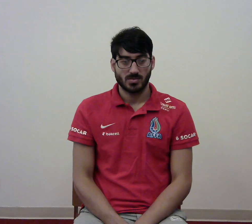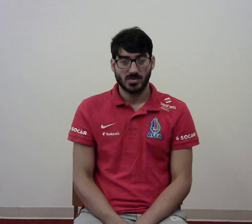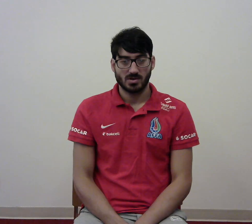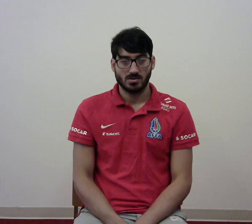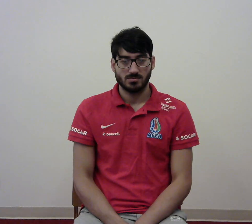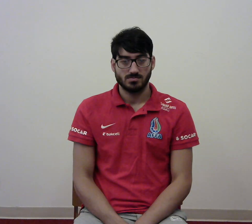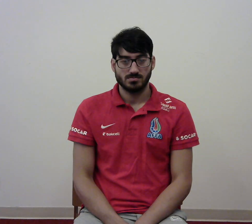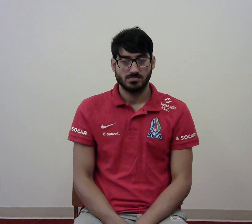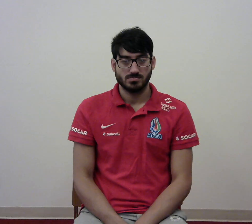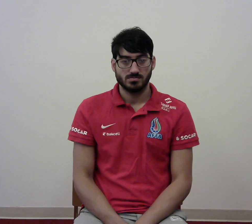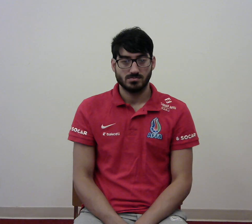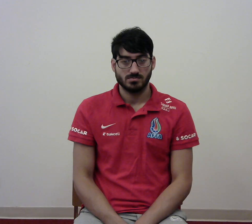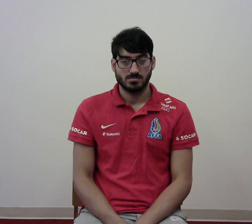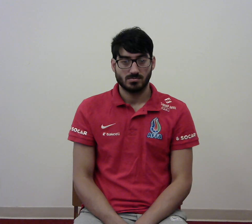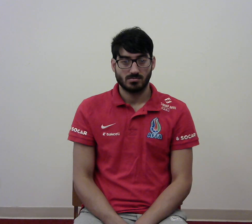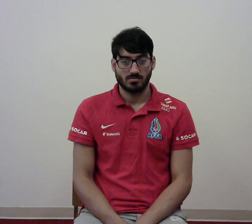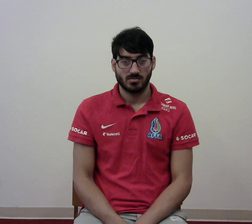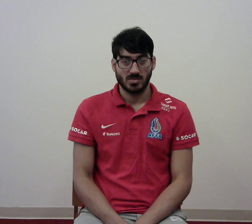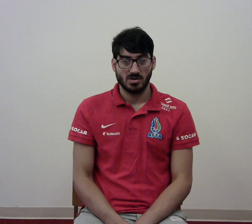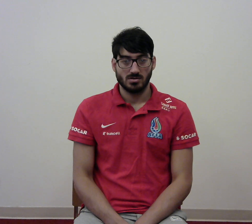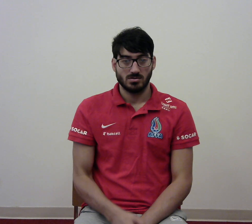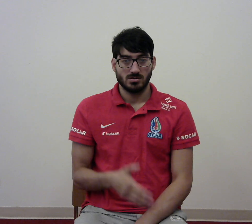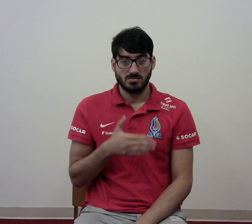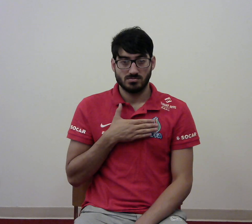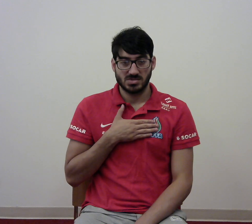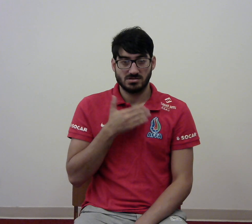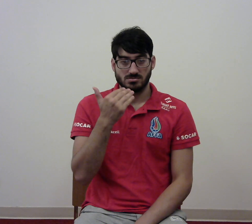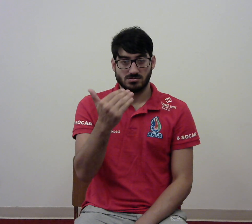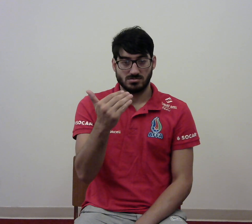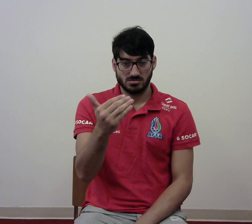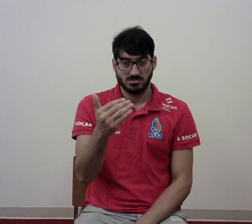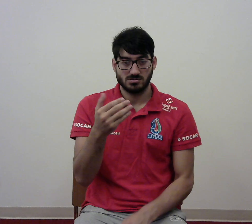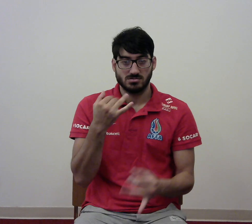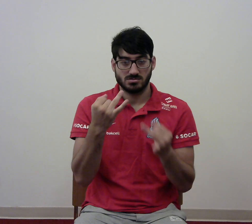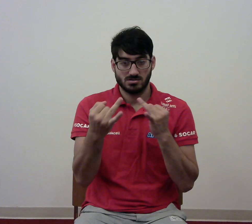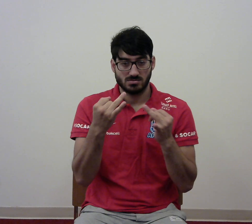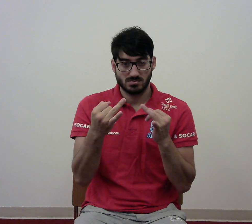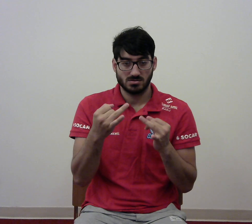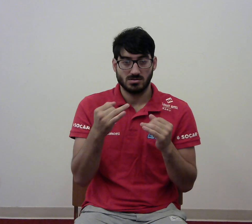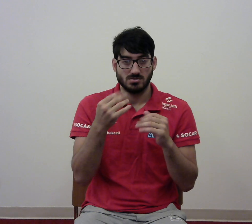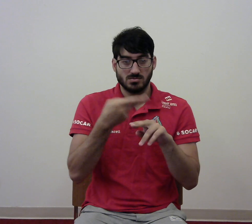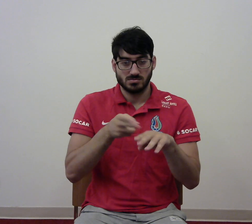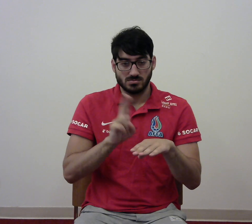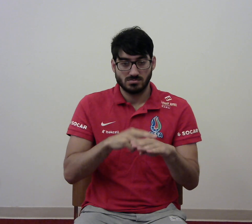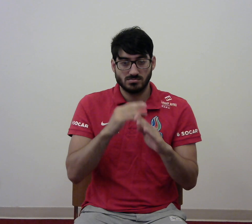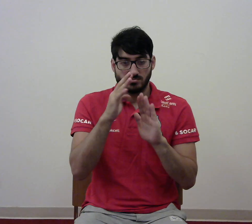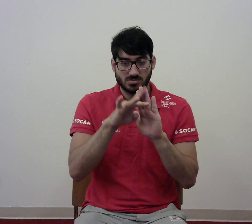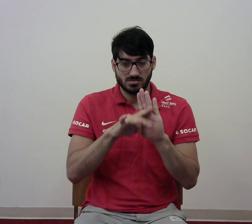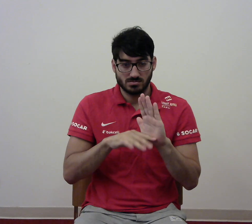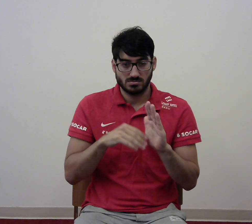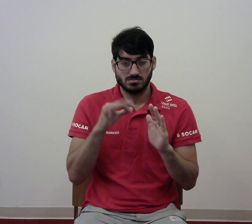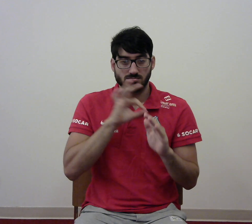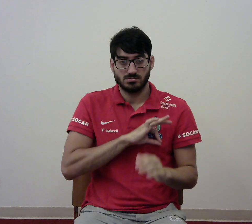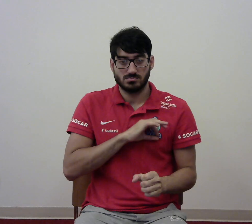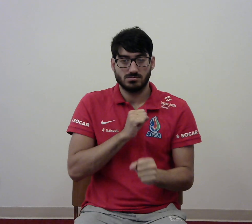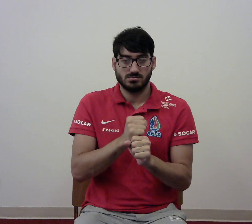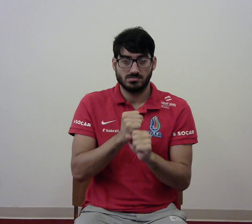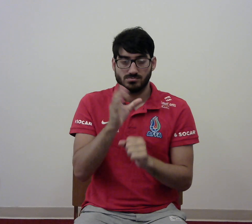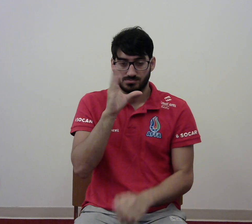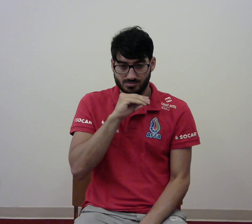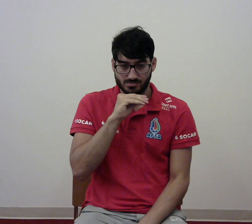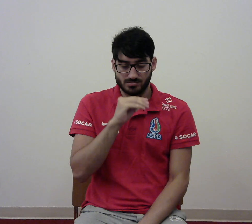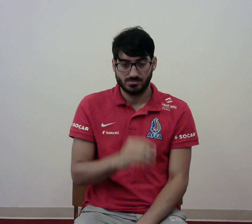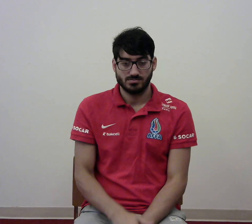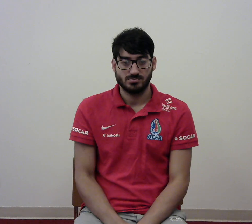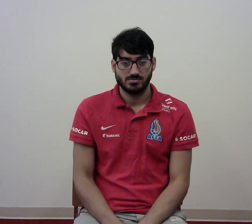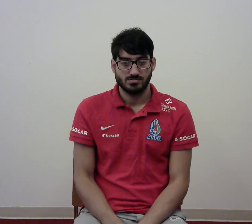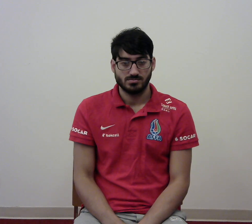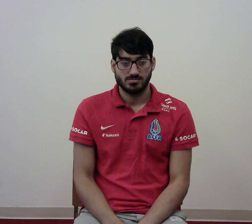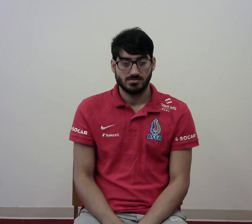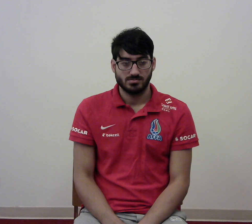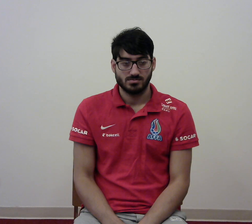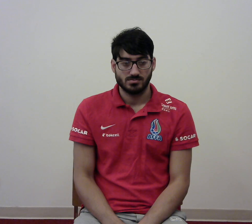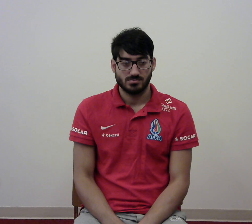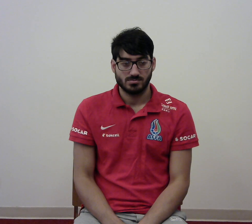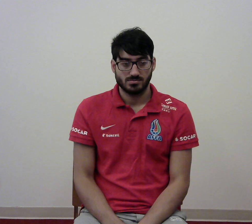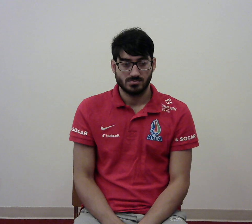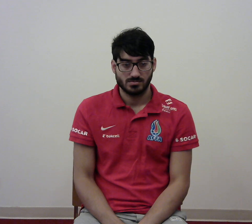Mən sizinlə danışmaq üçün proqramdan istifadə edə bilərəm